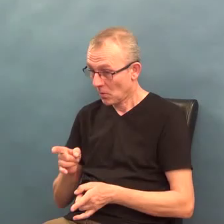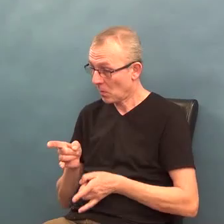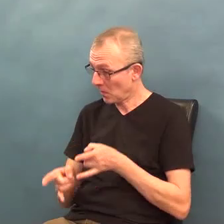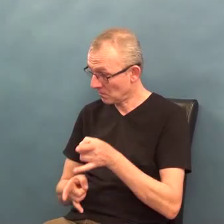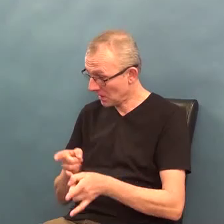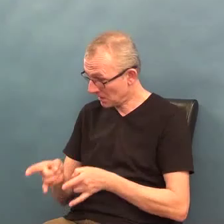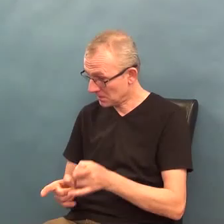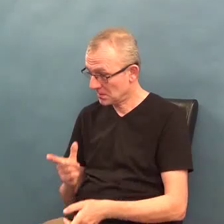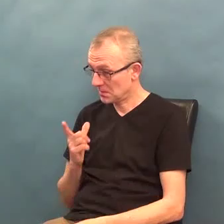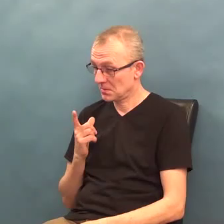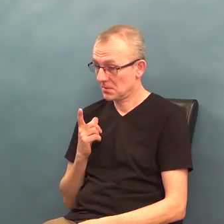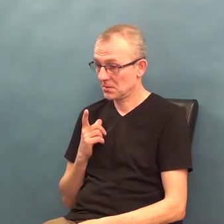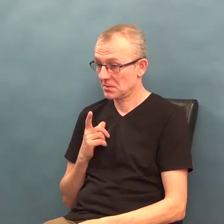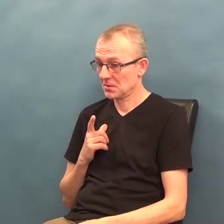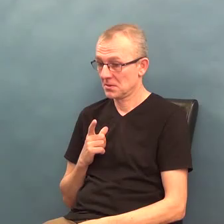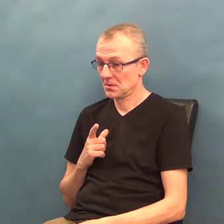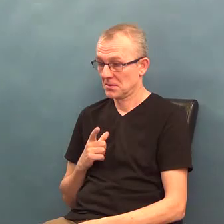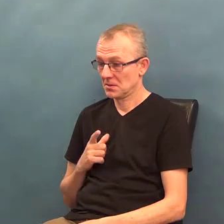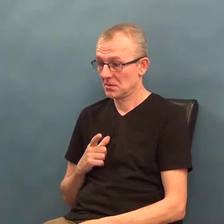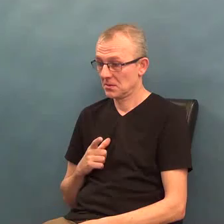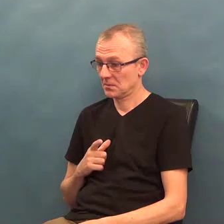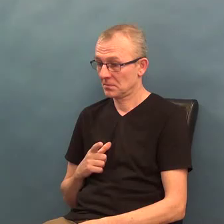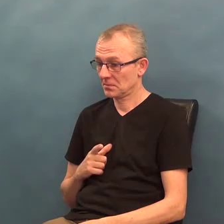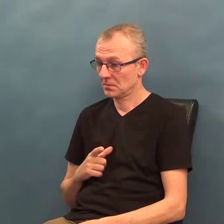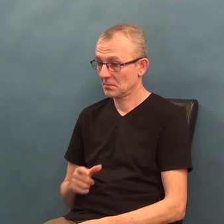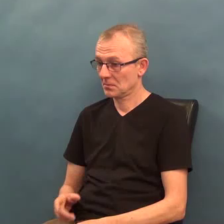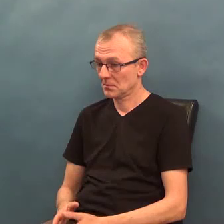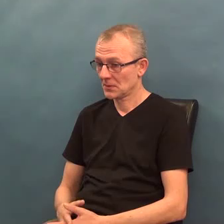Rower? Aha.